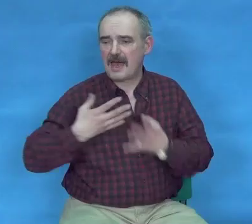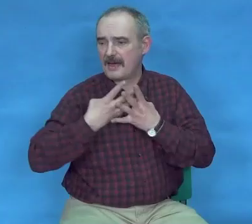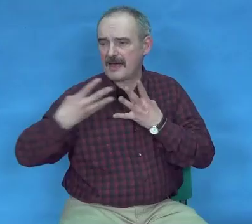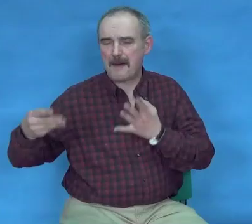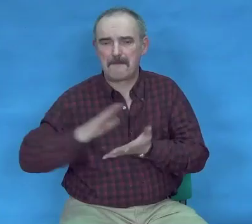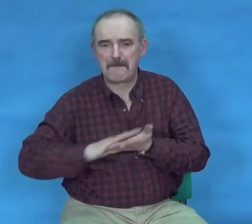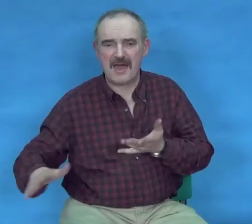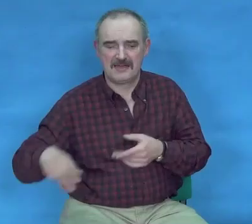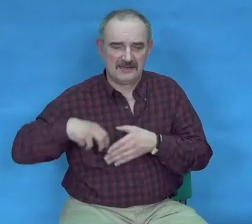Nie ma ogrodzeń.